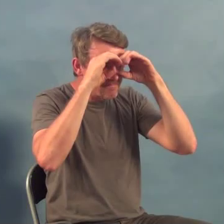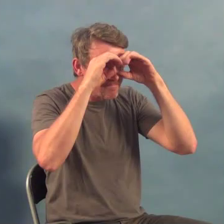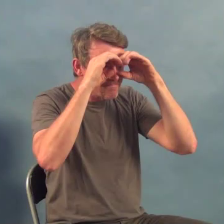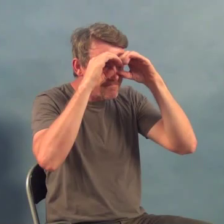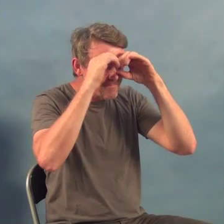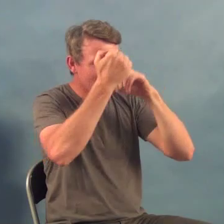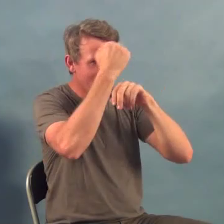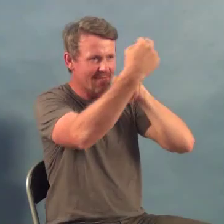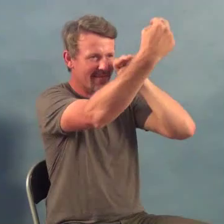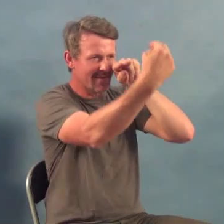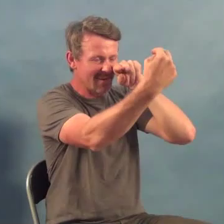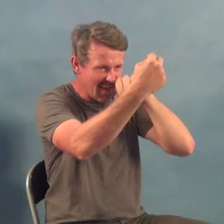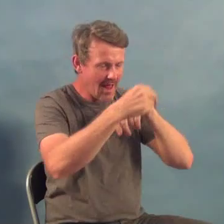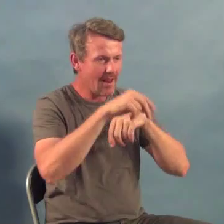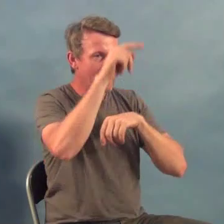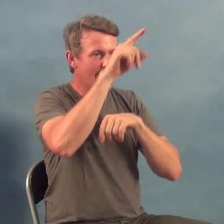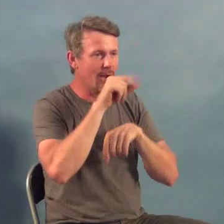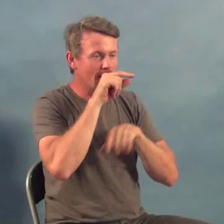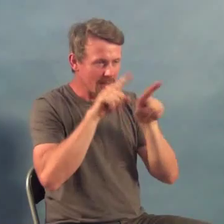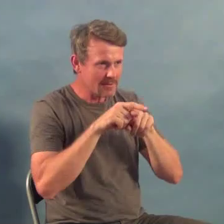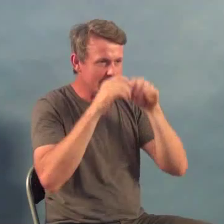A na przeciwko, także za szybą, widzi małego ptaszka, który także patrzy przez lornetkę.